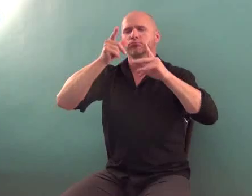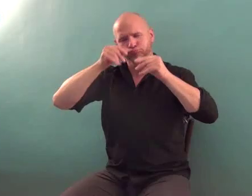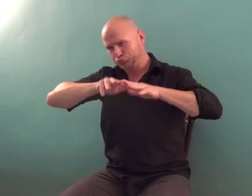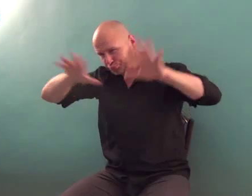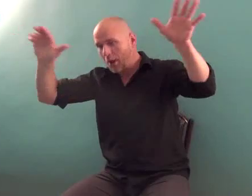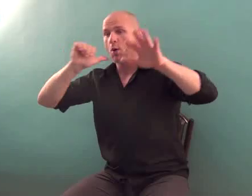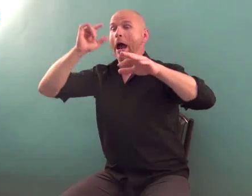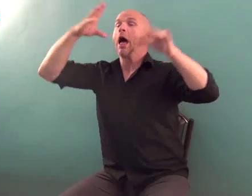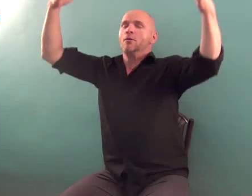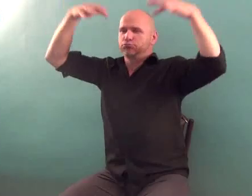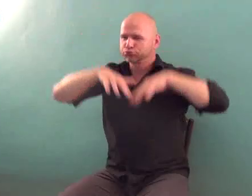Następnego dnia wszyscy zeszli na dół i poszli na śniadanie.